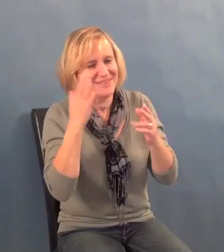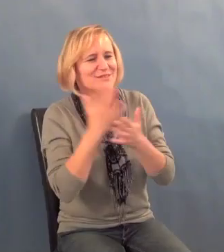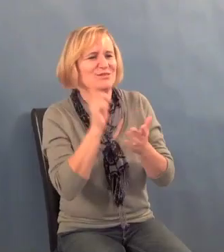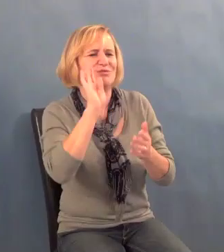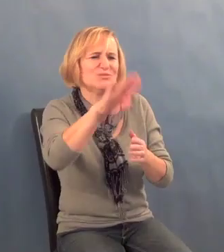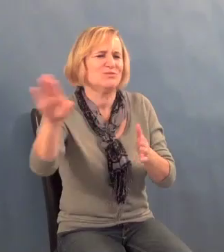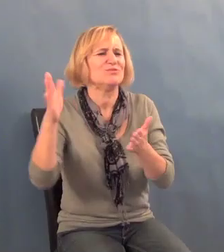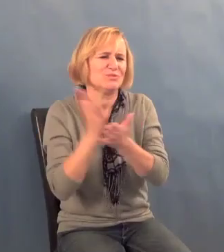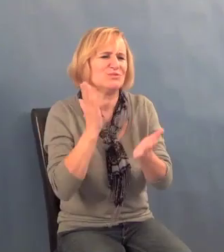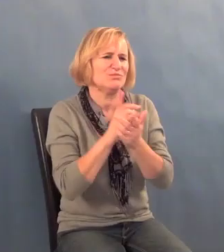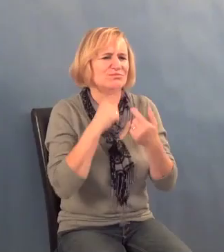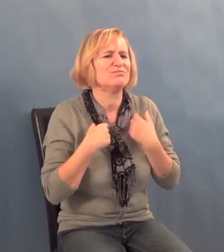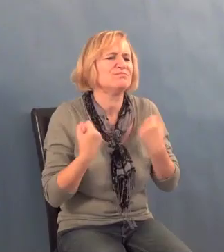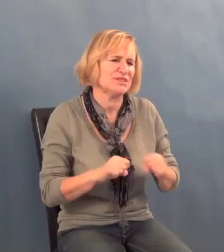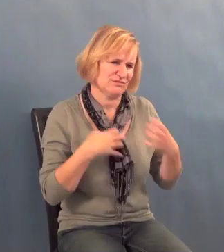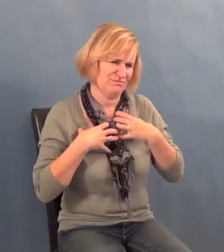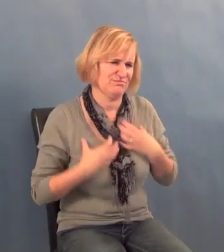Mężczyzna powiedział, że już idzie, bo jest już bardzo zmęczony.